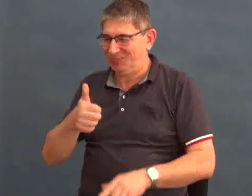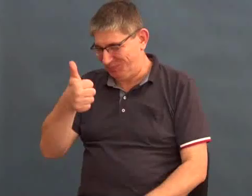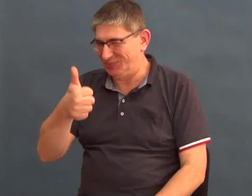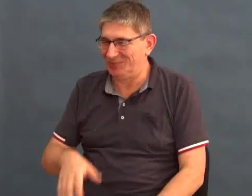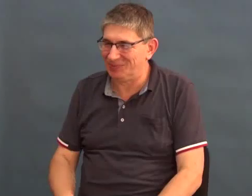Super.